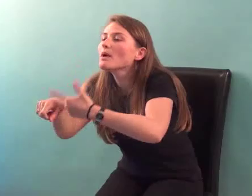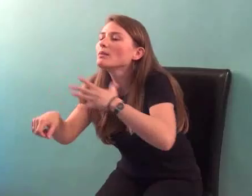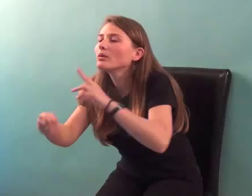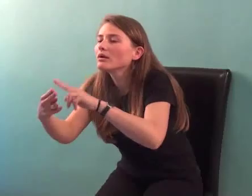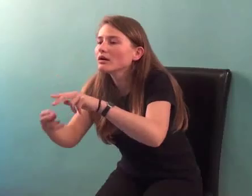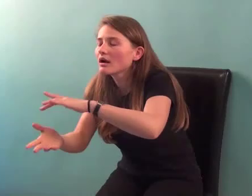Tutaj.